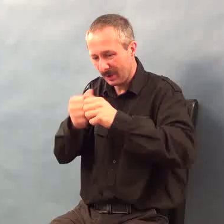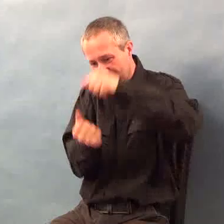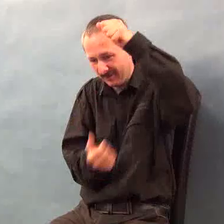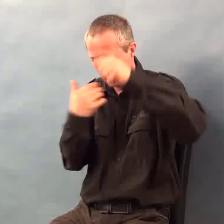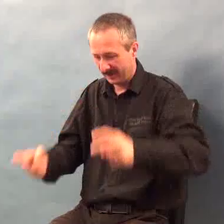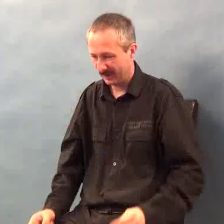Nie było żaby również w spodniach.